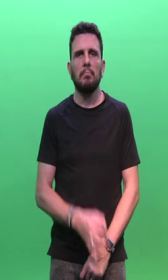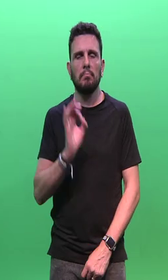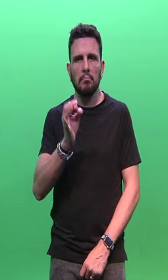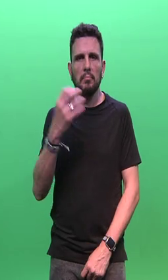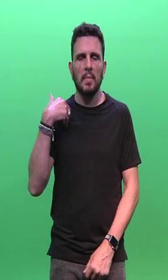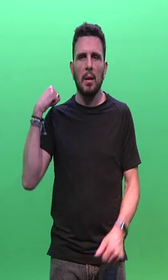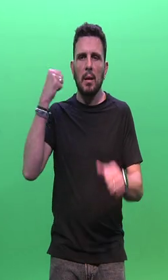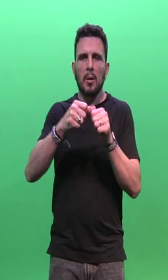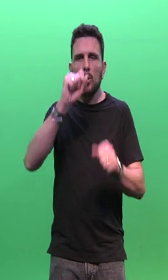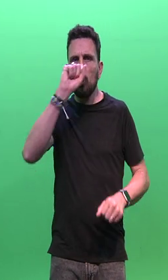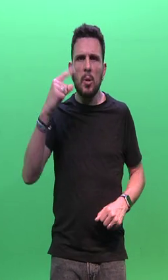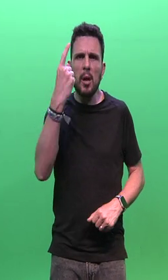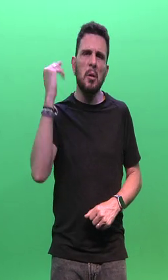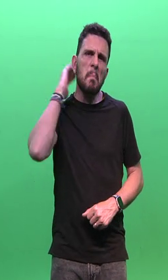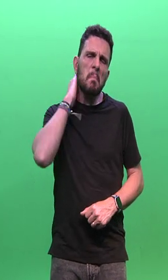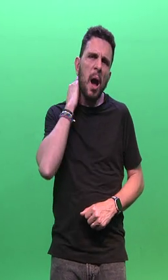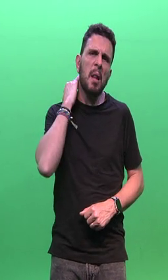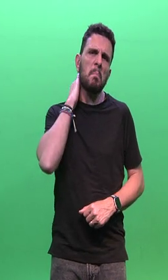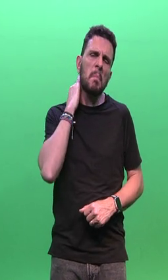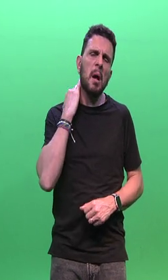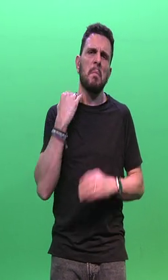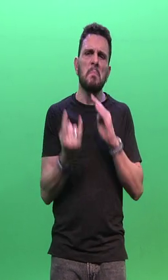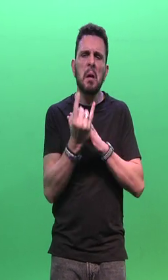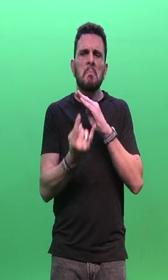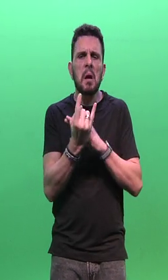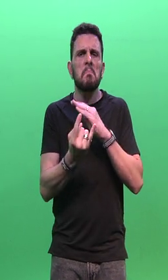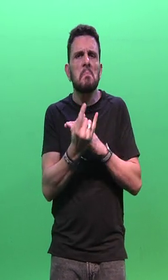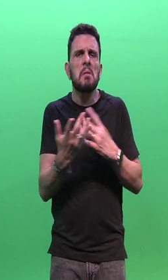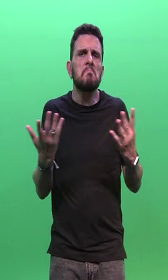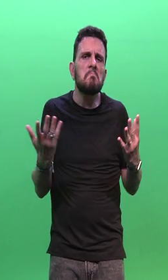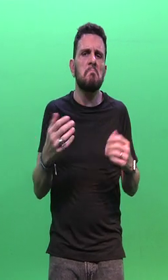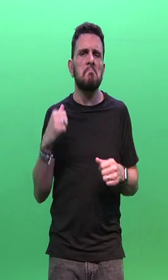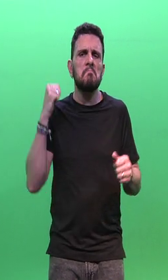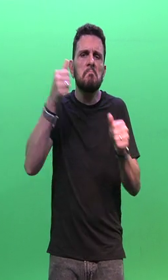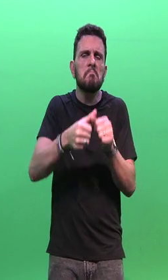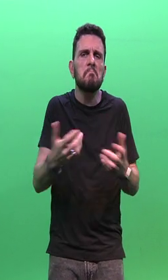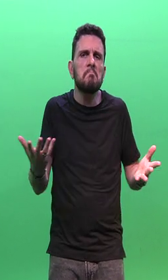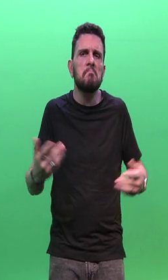Sí, ja fa un any que em fa mal el clatell, em va apareixent aquest dolor, no sé per què.